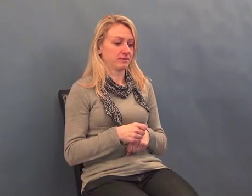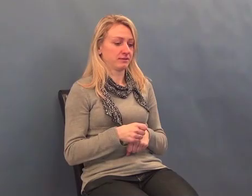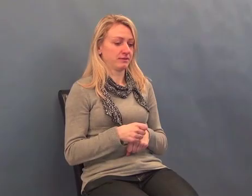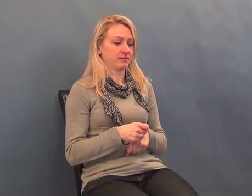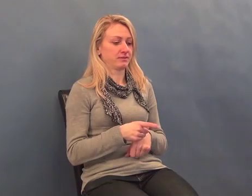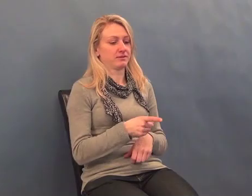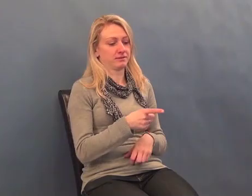To.